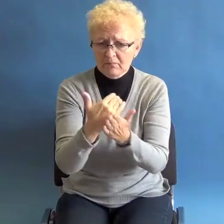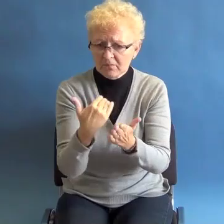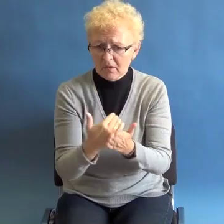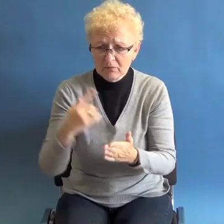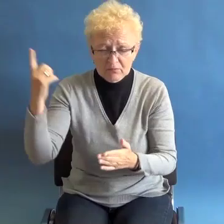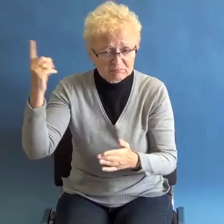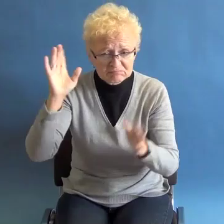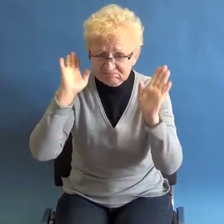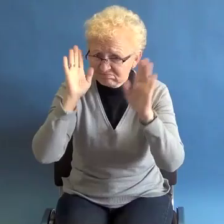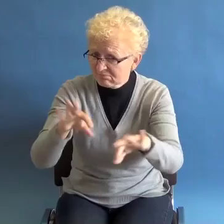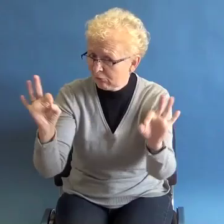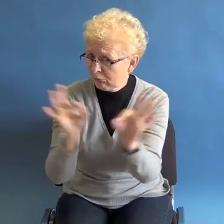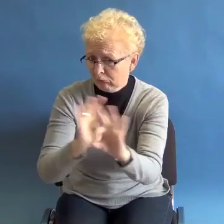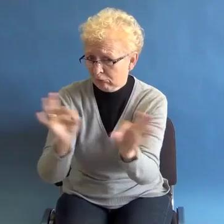Tam jest okropnie.